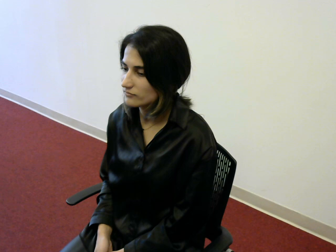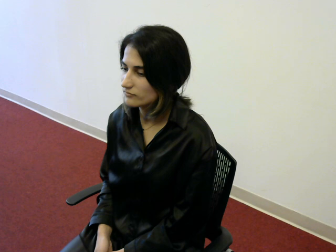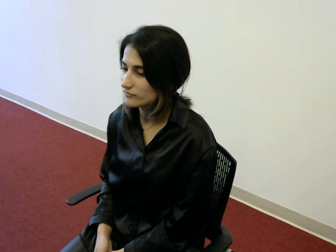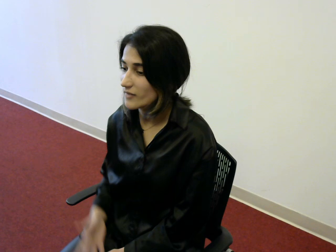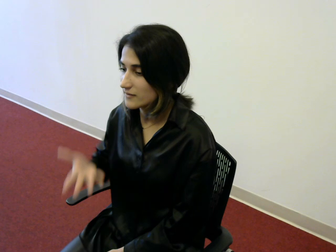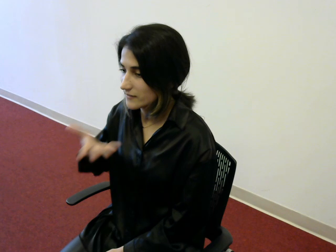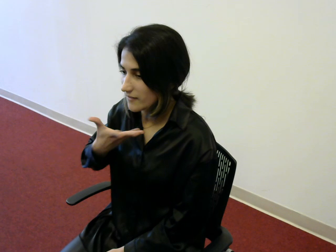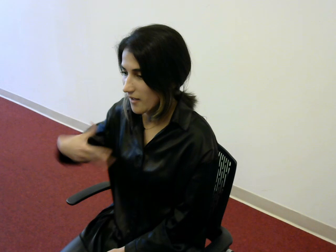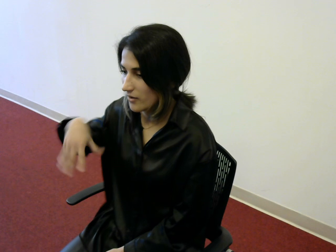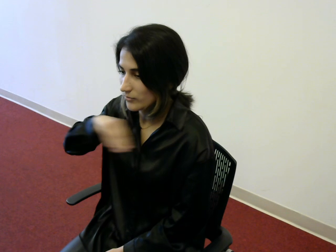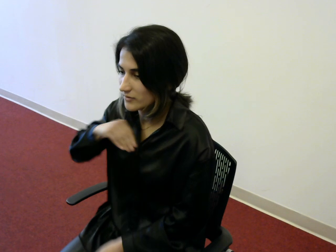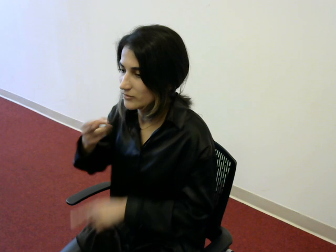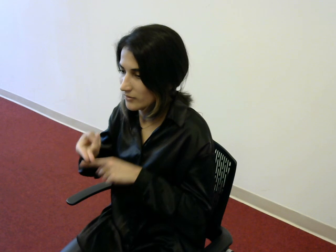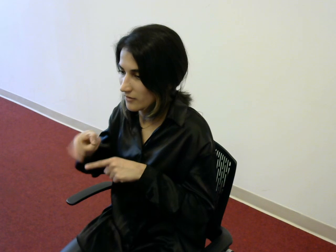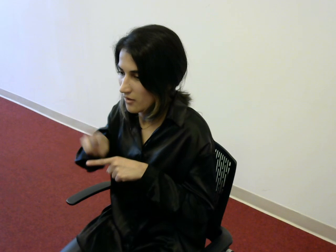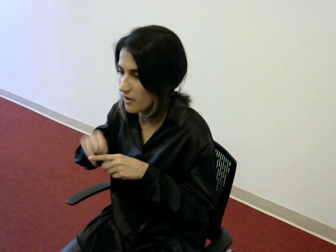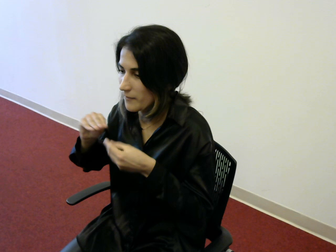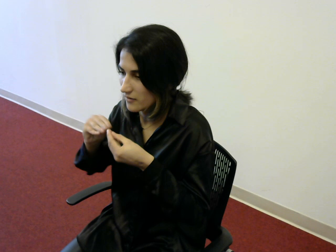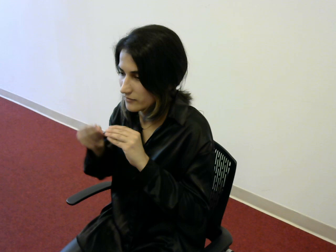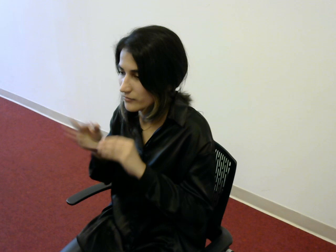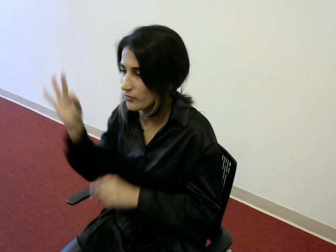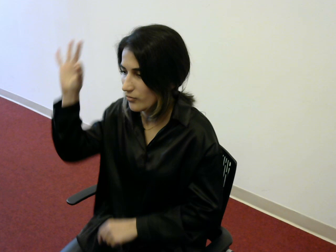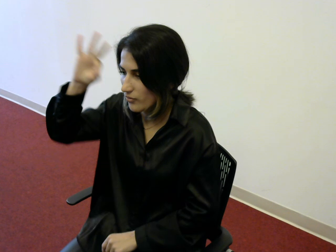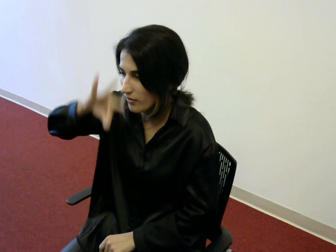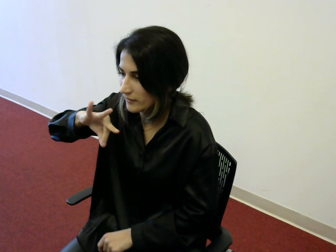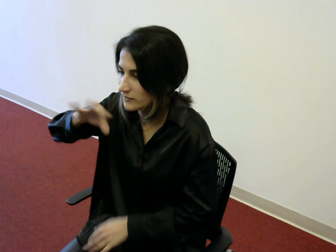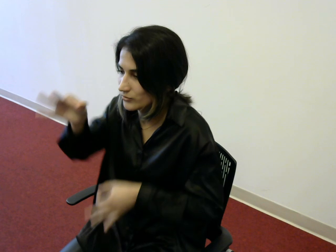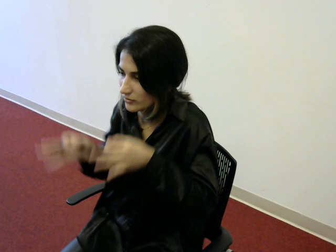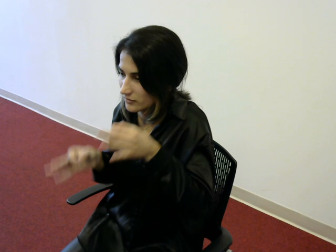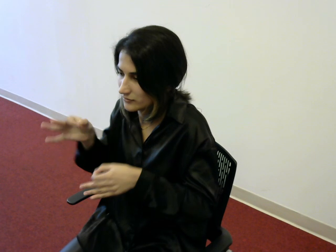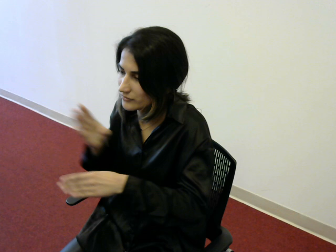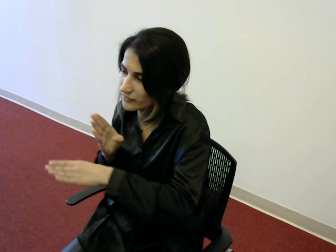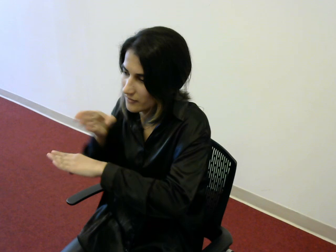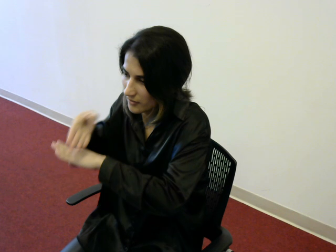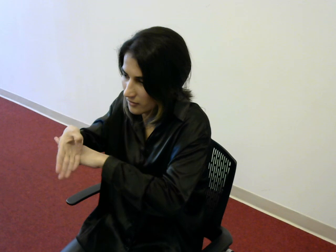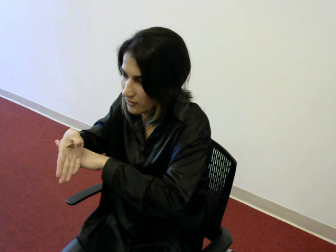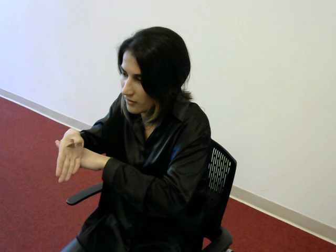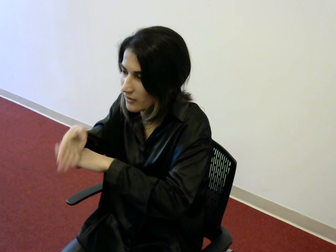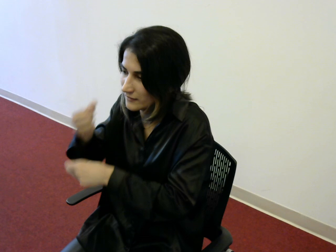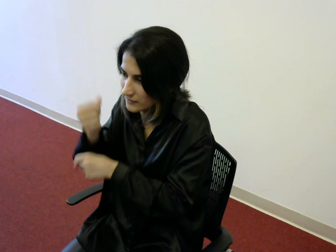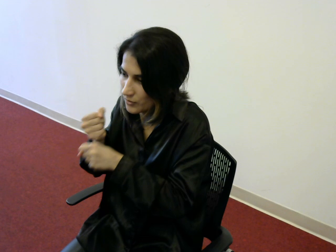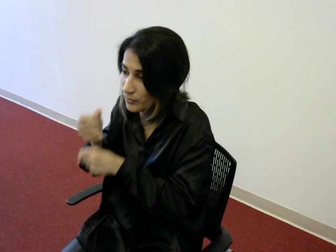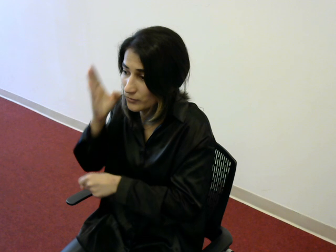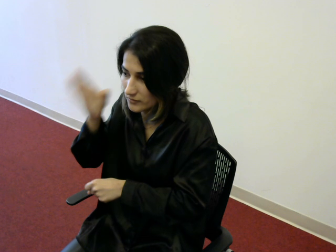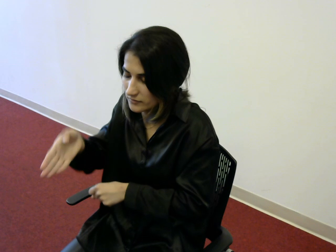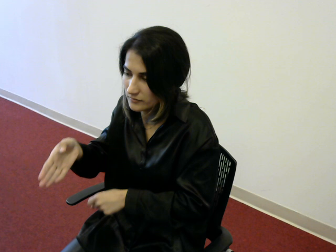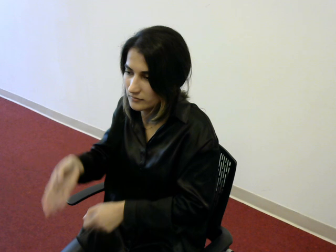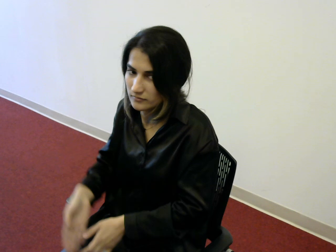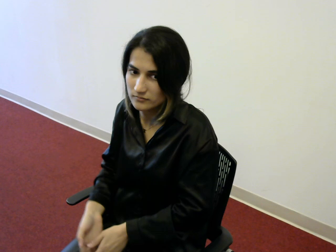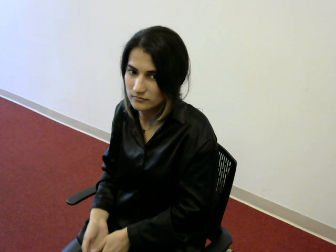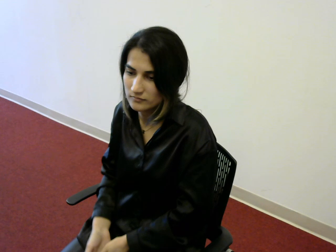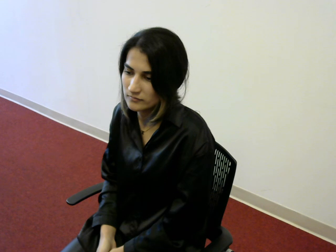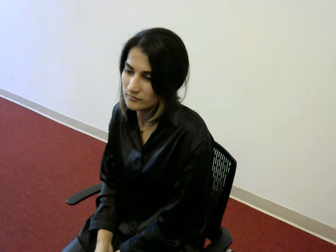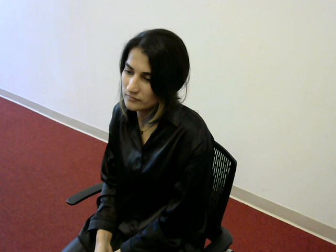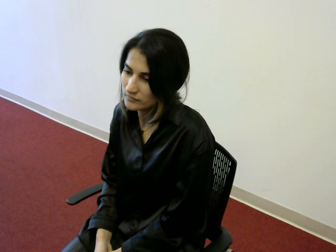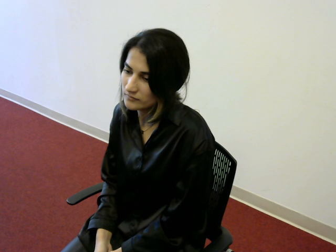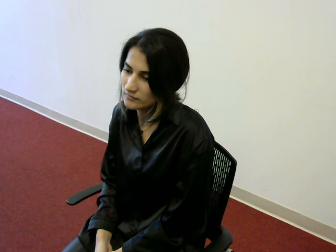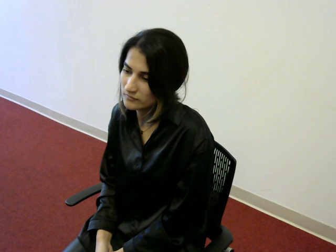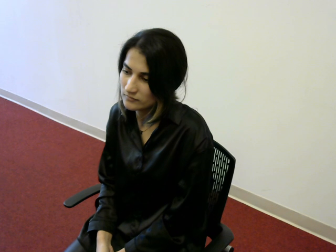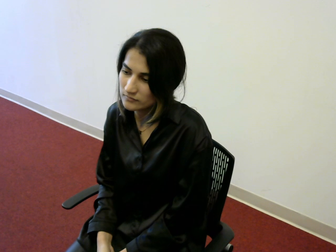Biz bu məsələ ilə bağlı məhkəməyə müraciət edəcəyik